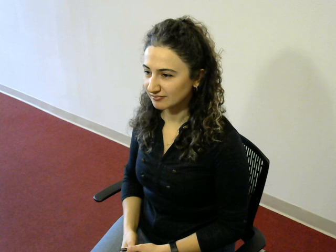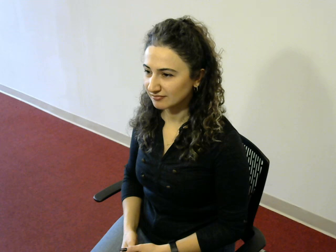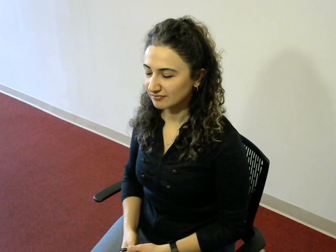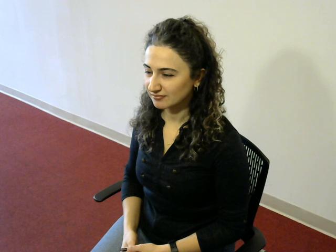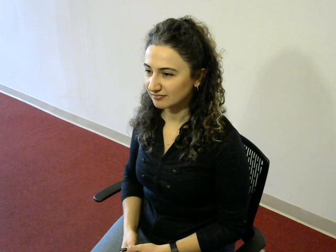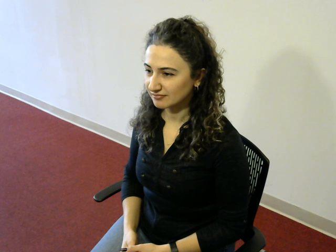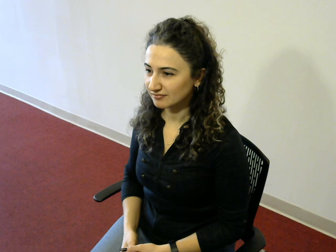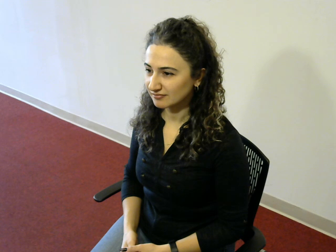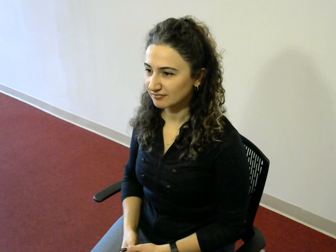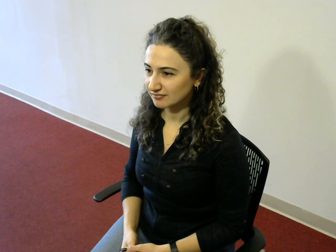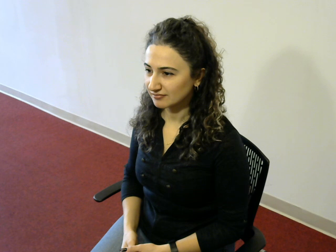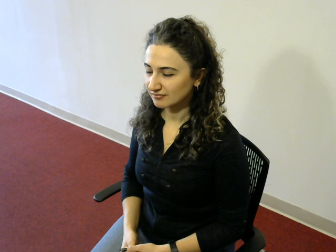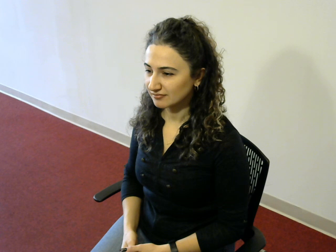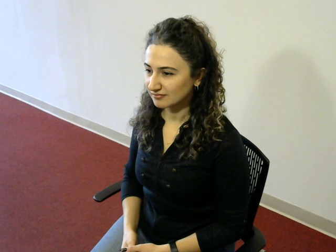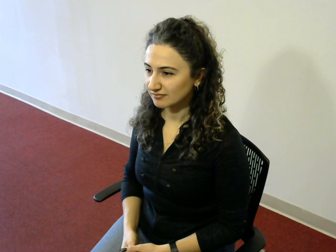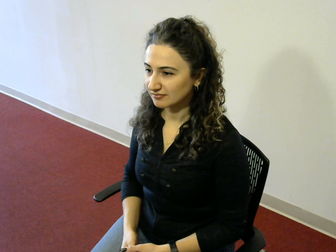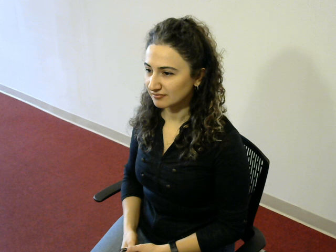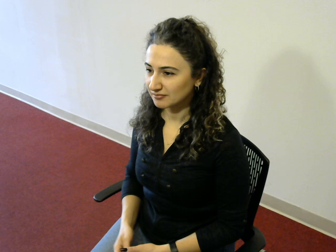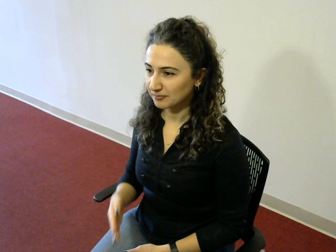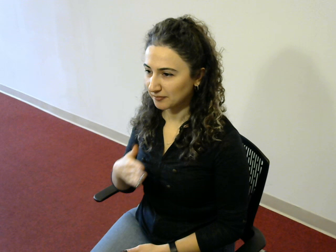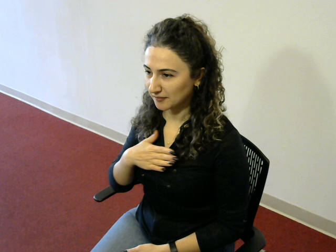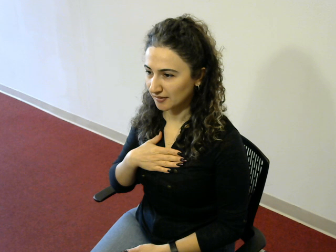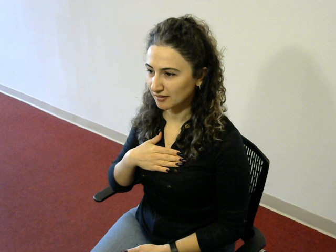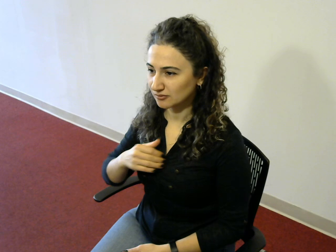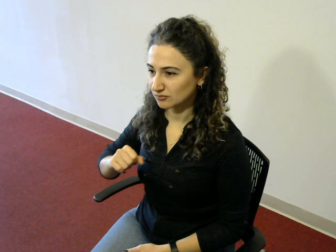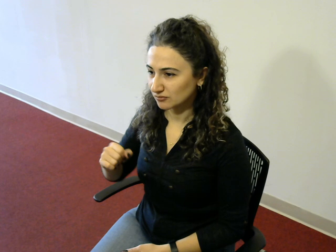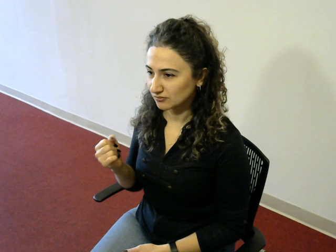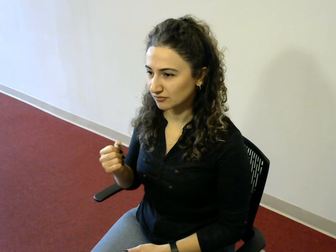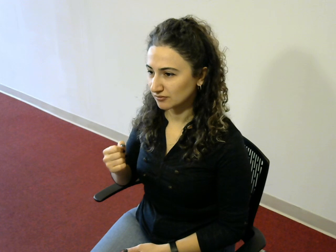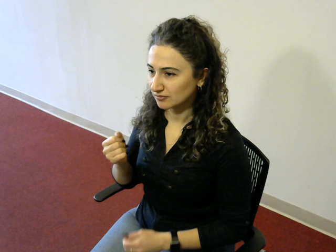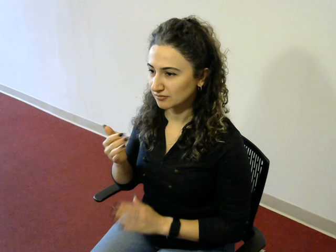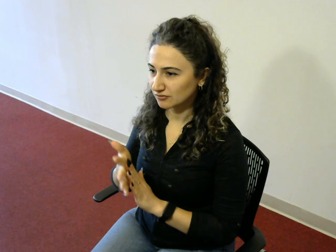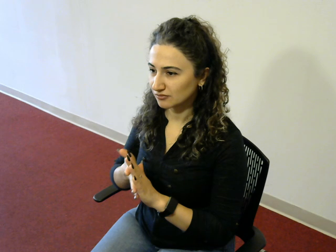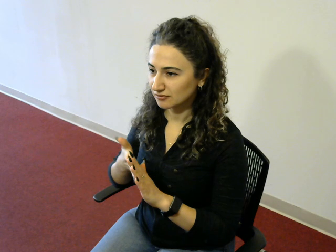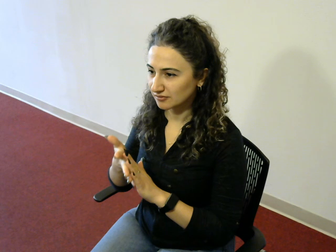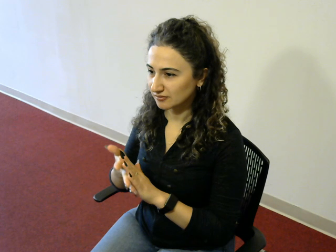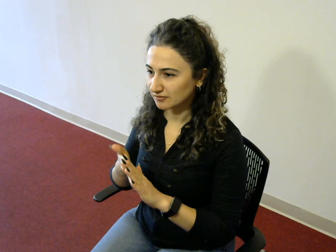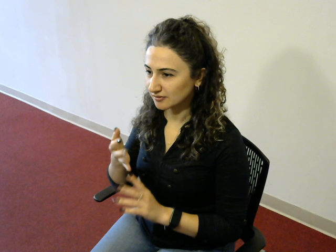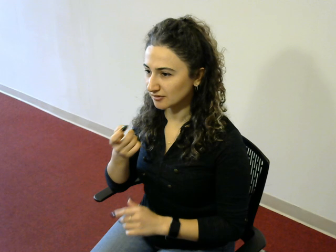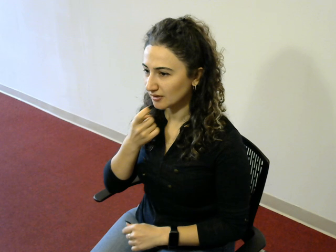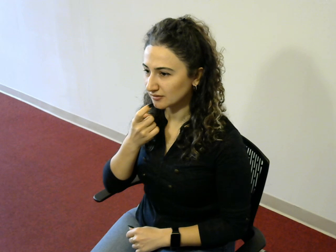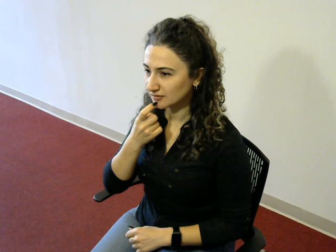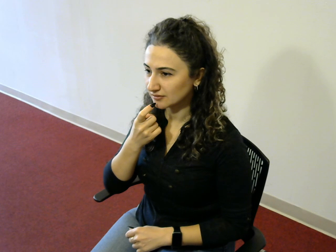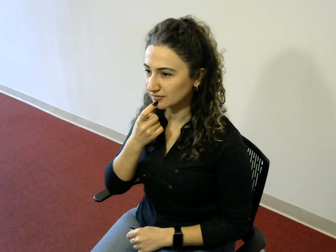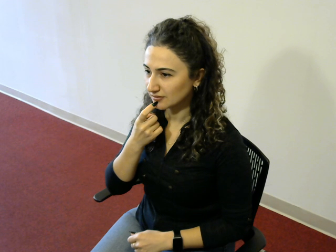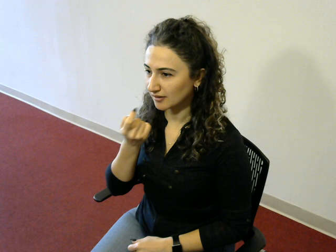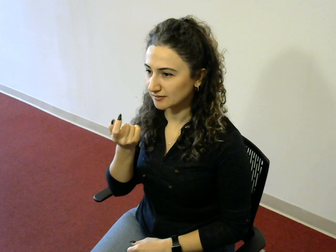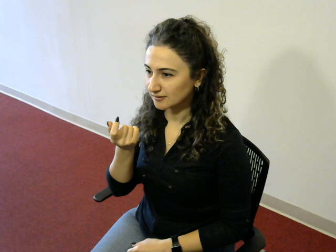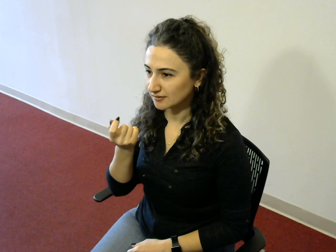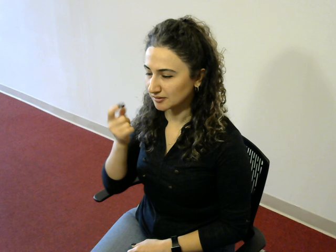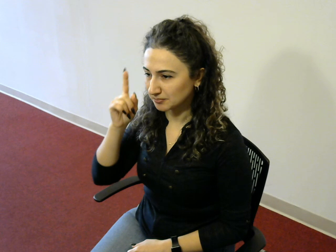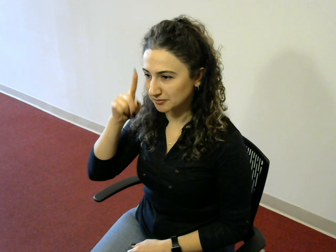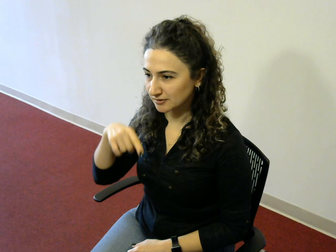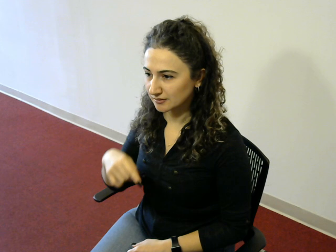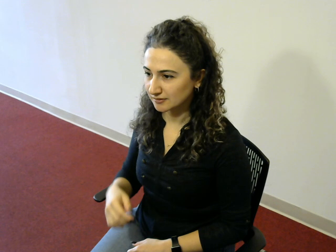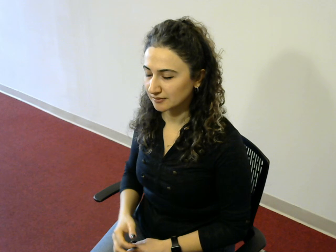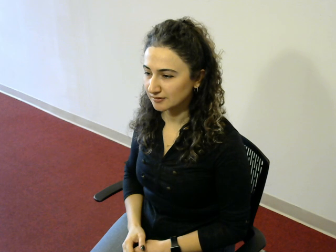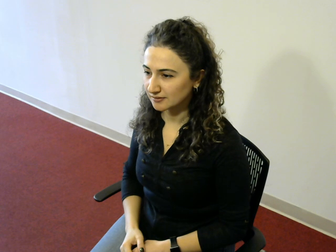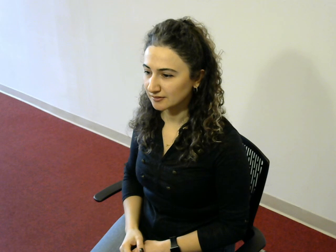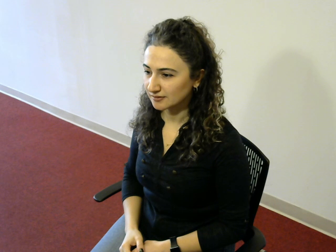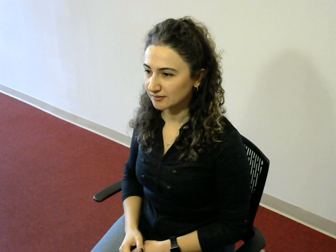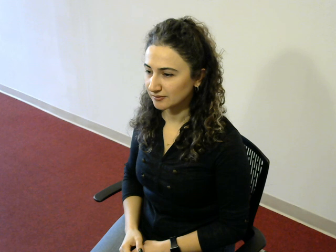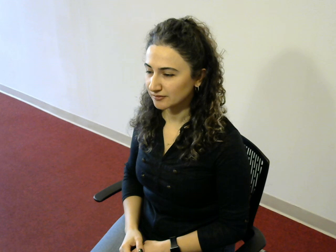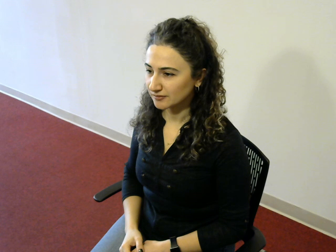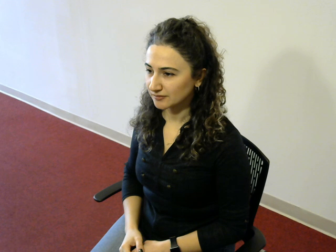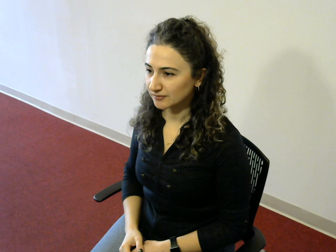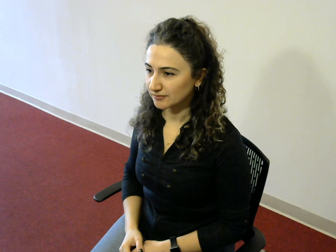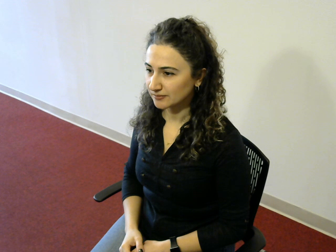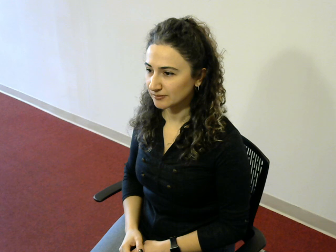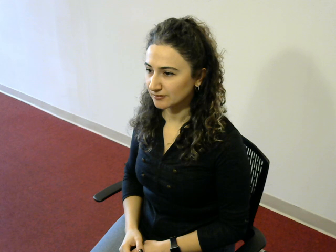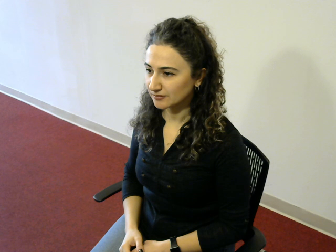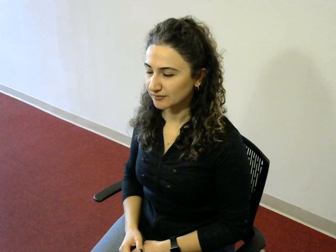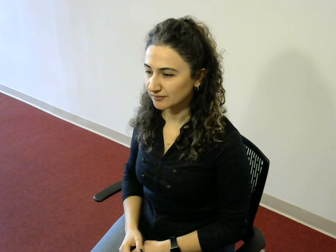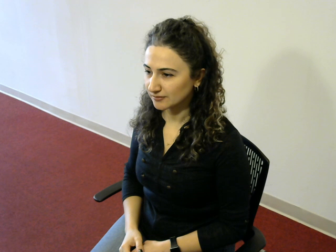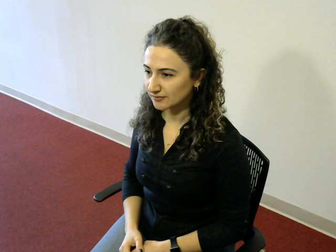Mənim dostum jest dilini azca bilir